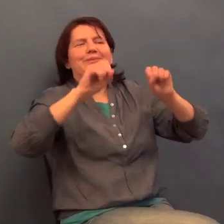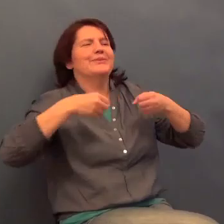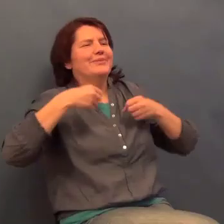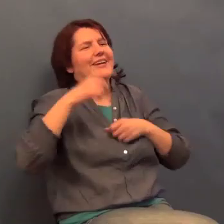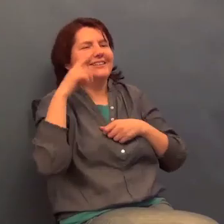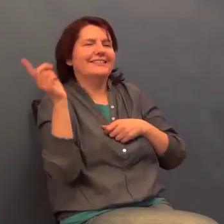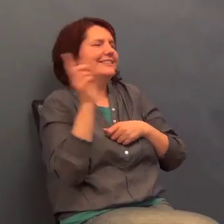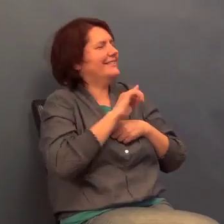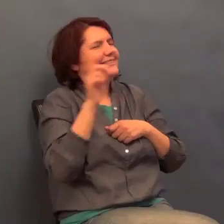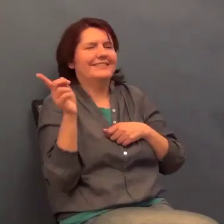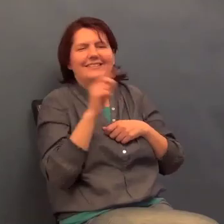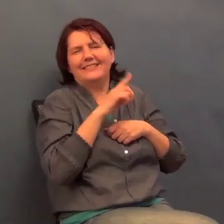Kot obserwuje huśtającego się ptaka.